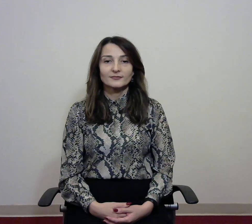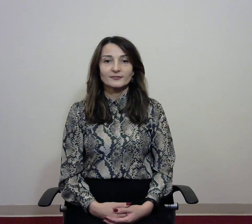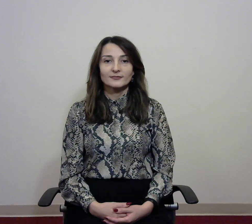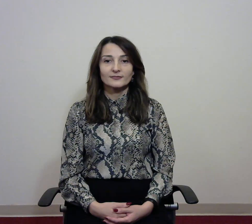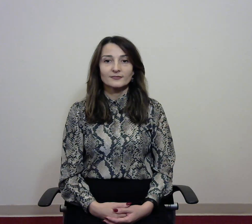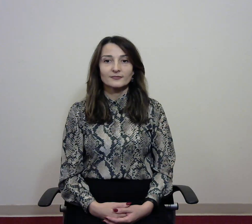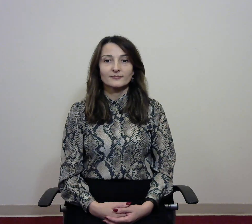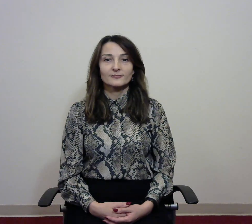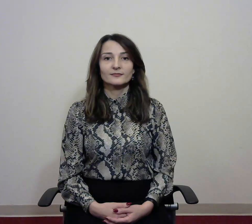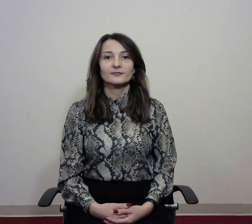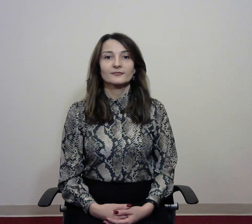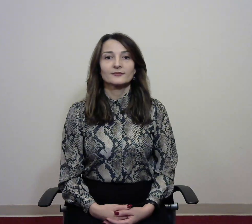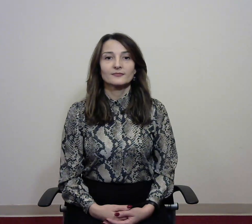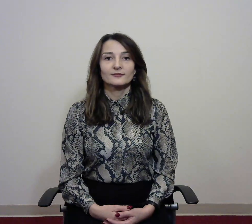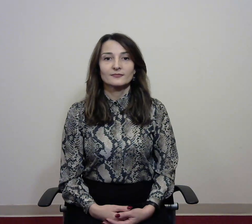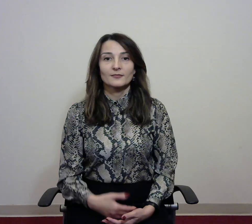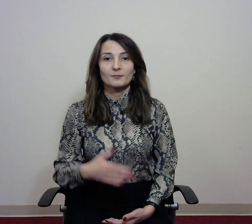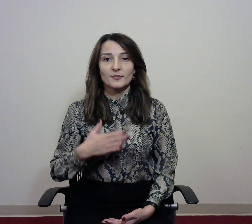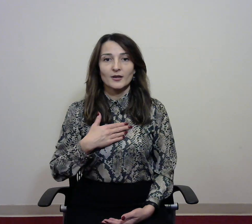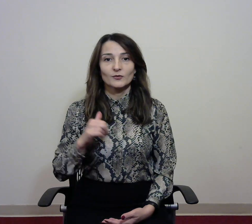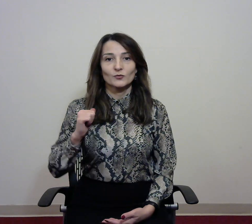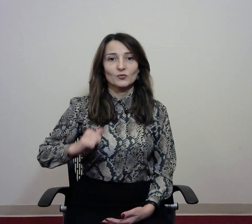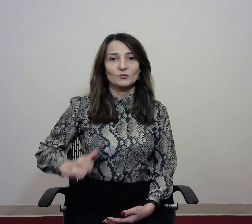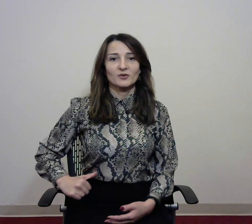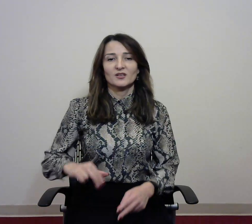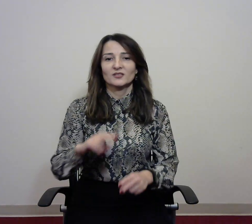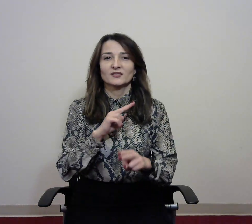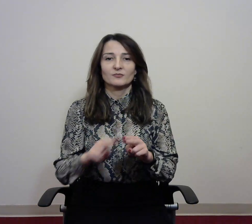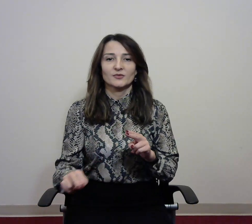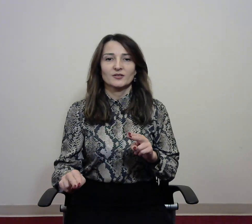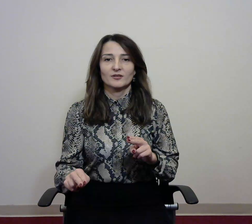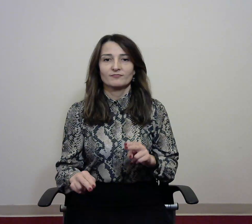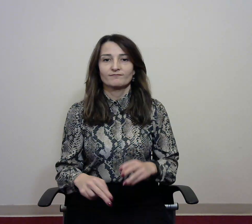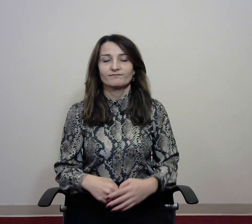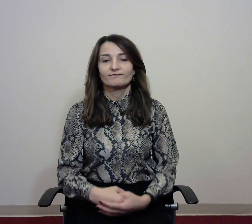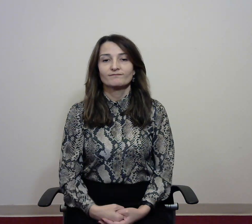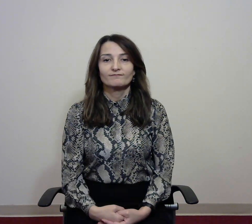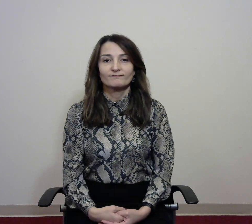Mən çantamı itirmişəm